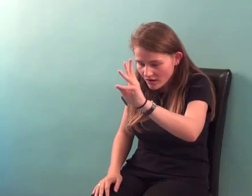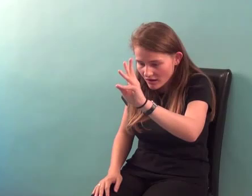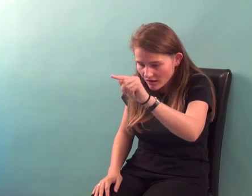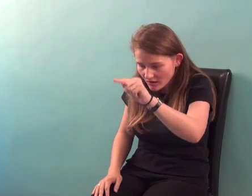Nie mogę.